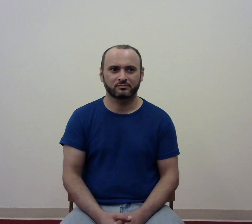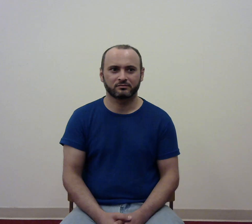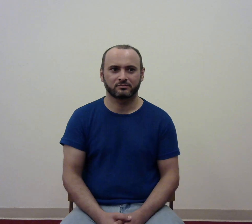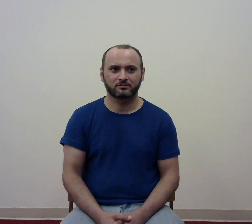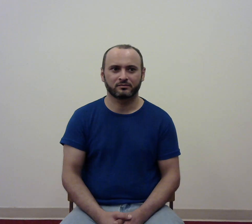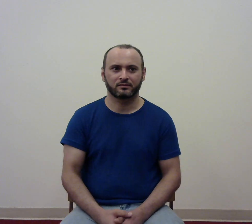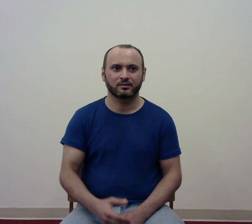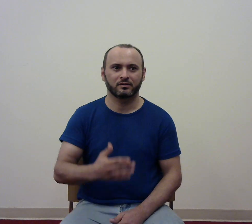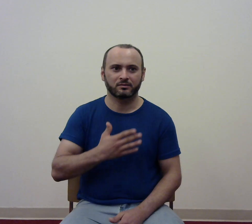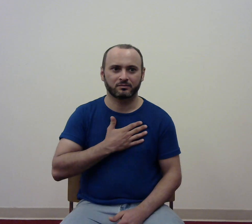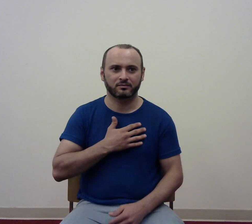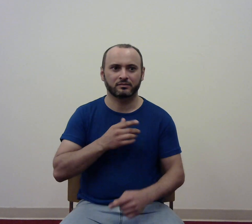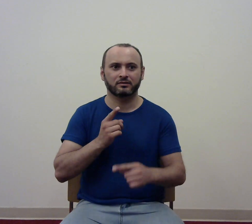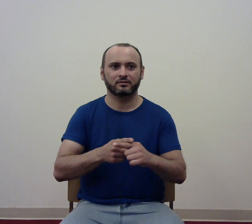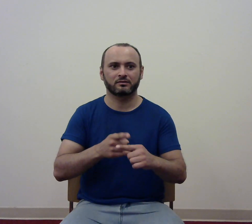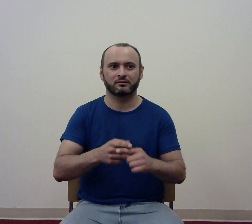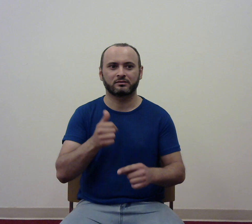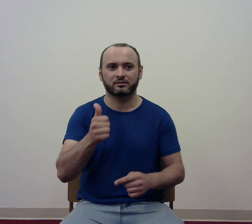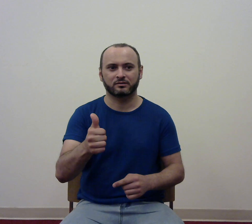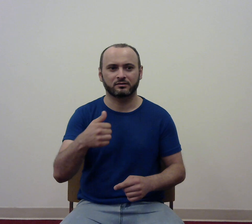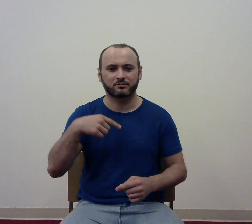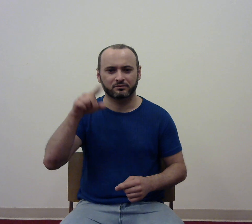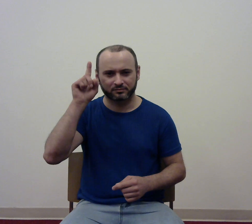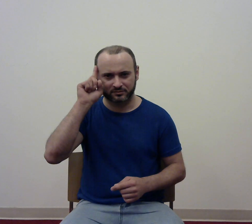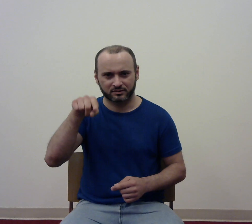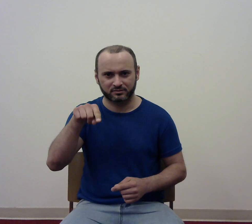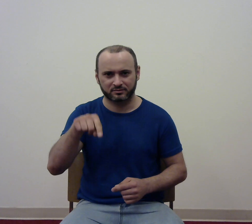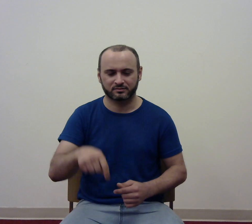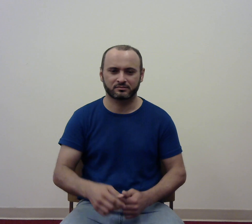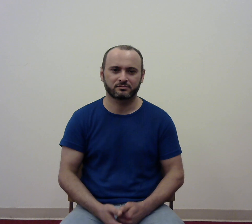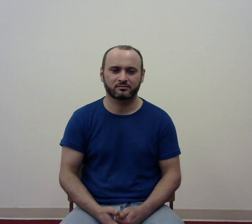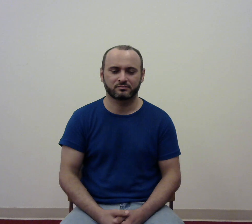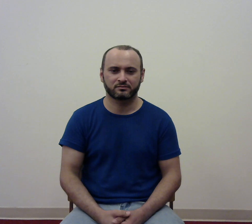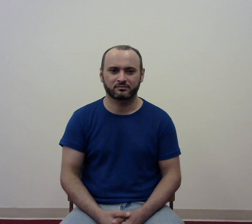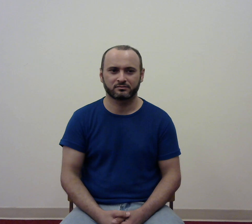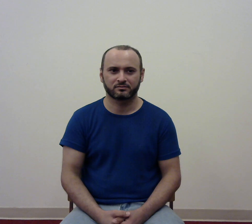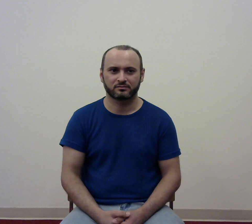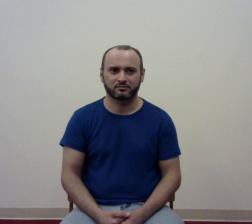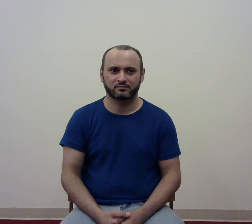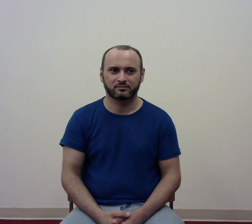Mən riyaziyyatı yaxşı bilirəm